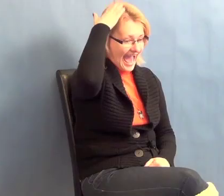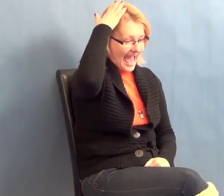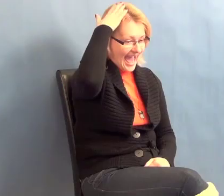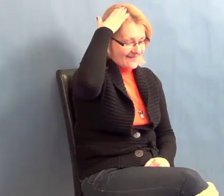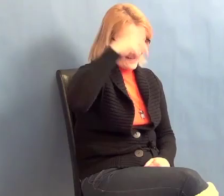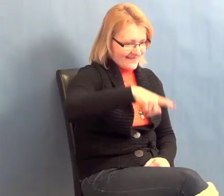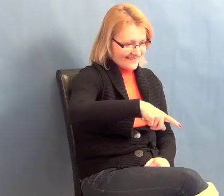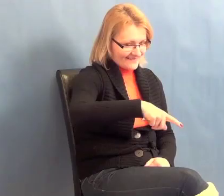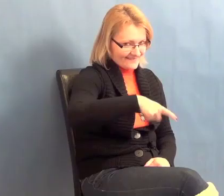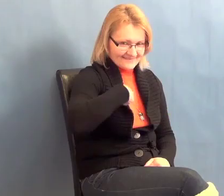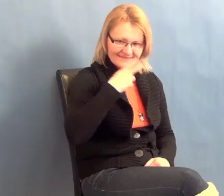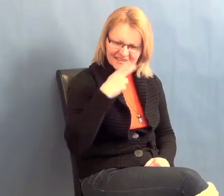Gdzieś to już wcześniej widziałam.